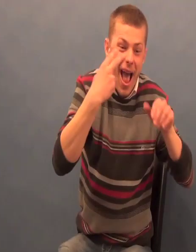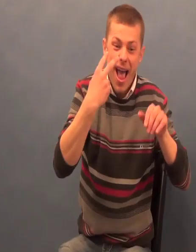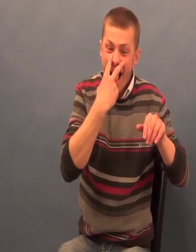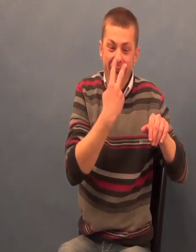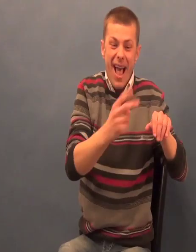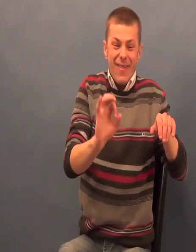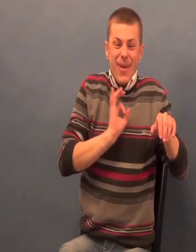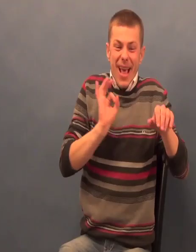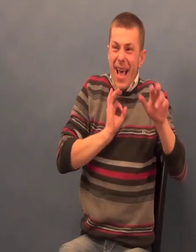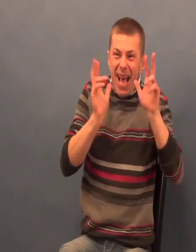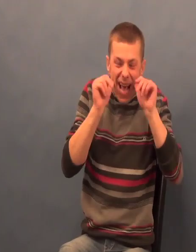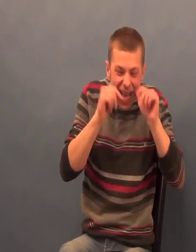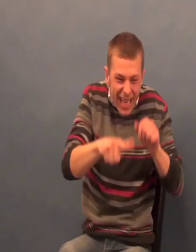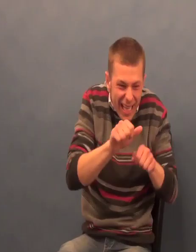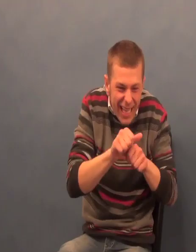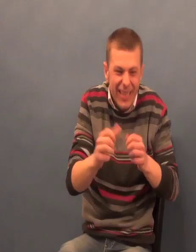Moja żaba. Jesteś. Znalazłaś się.